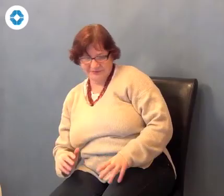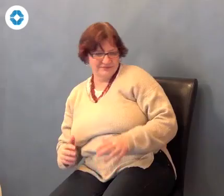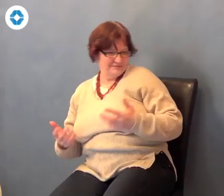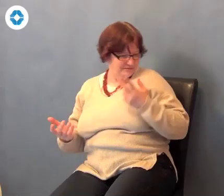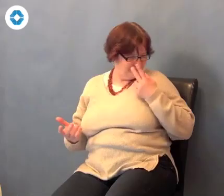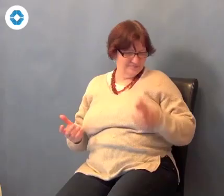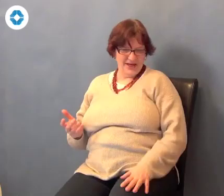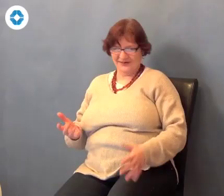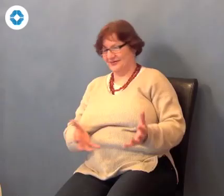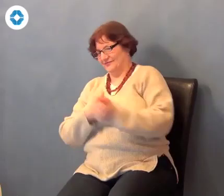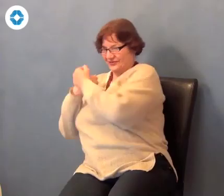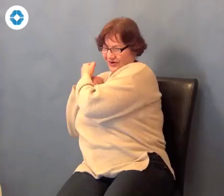Jakaś osoba widziała to i wzięła psa.